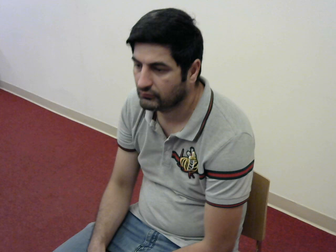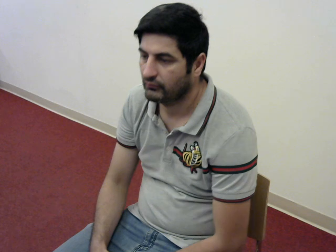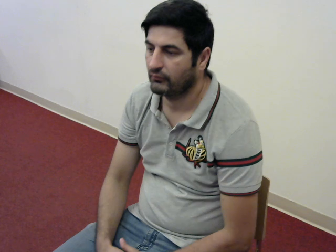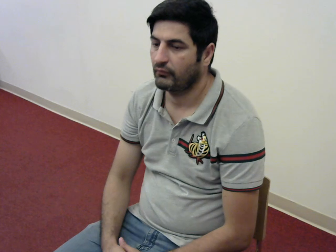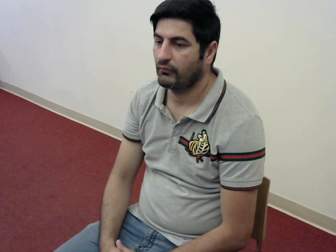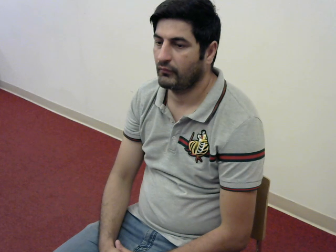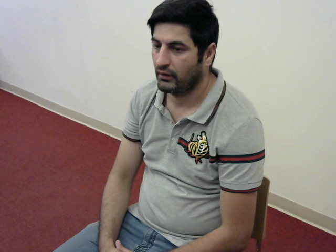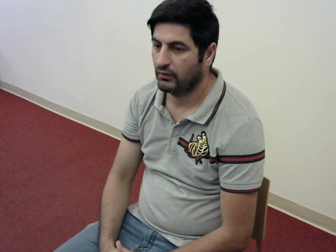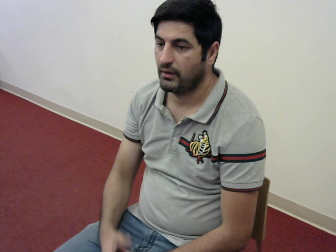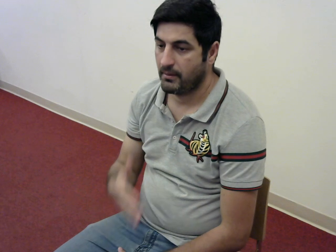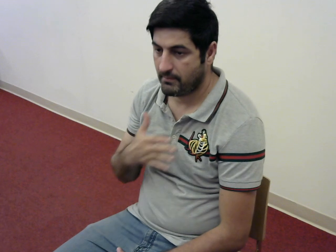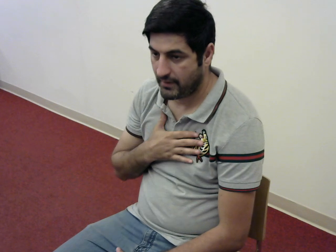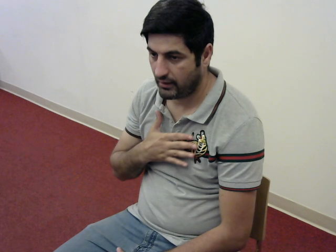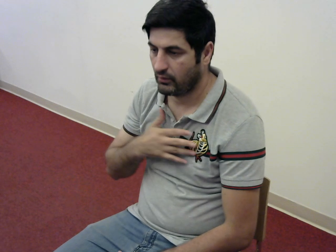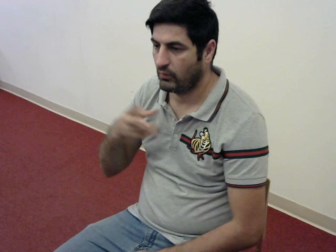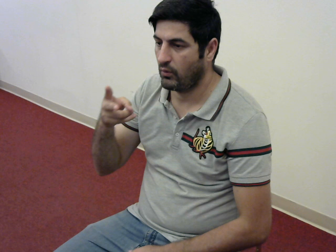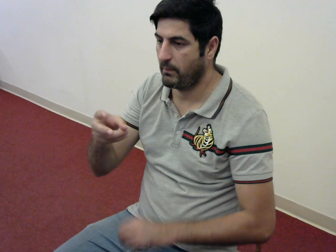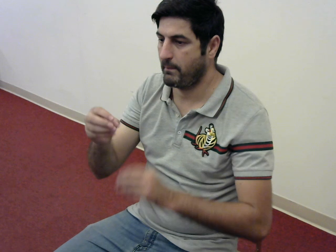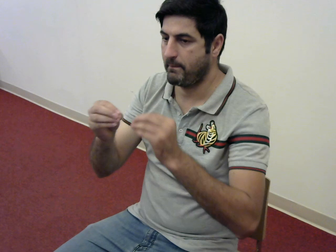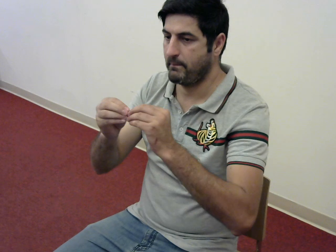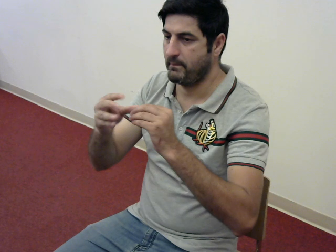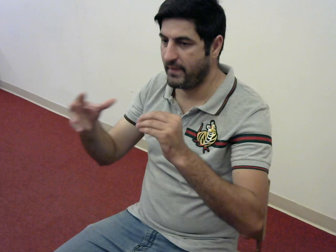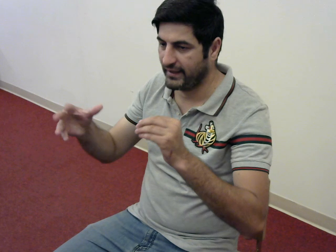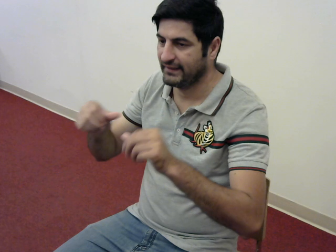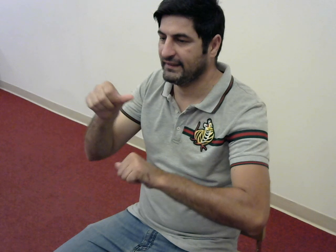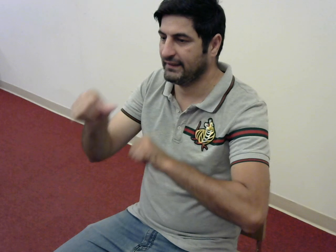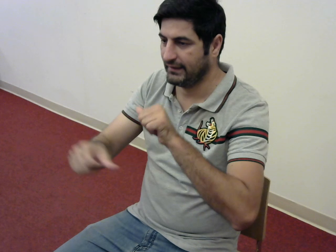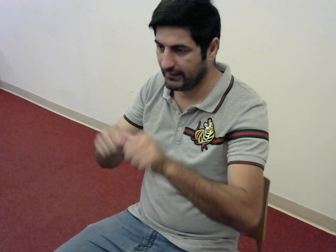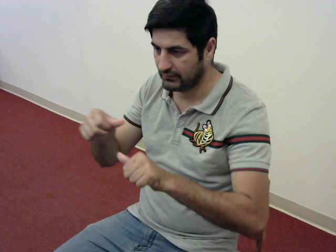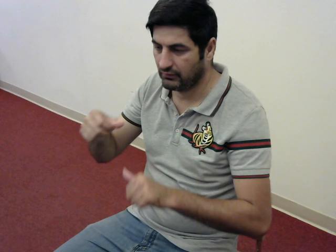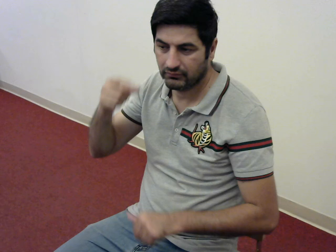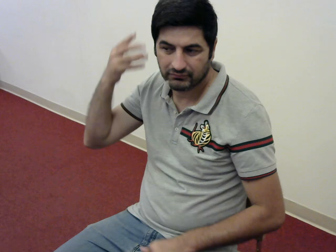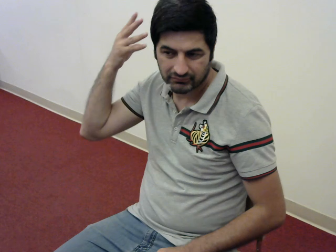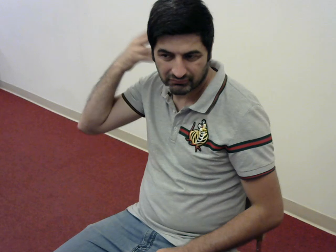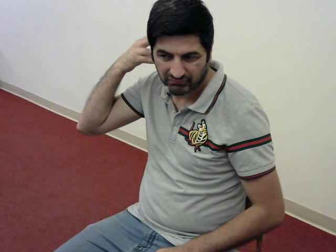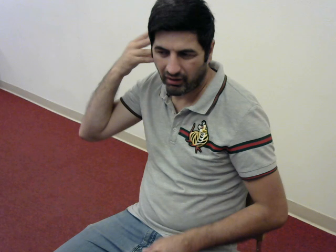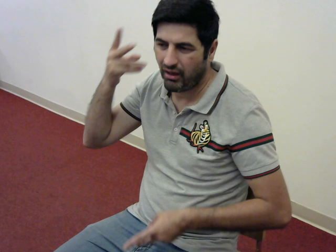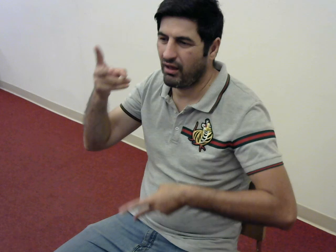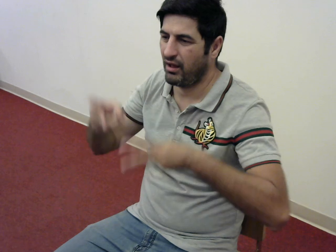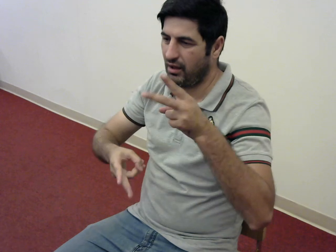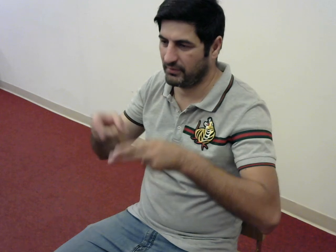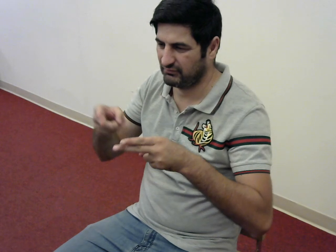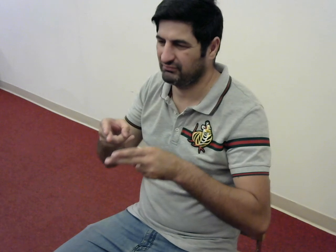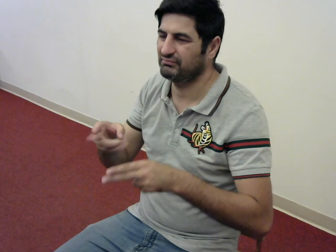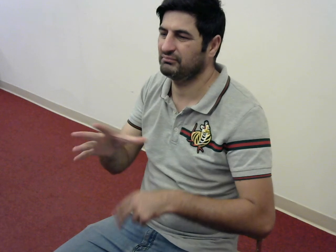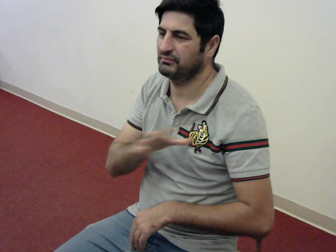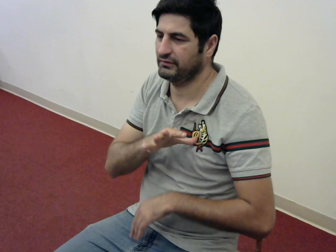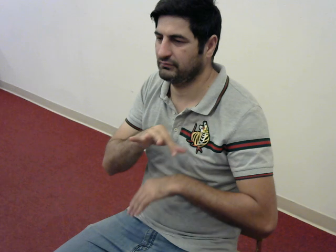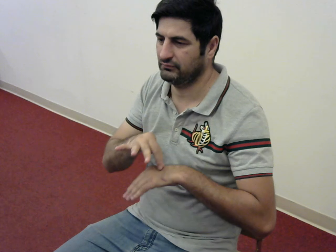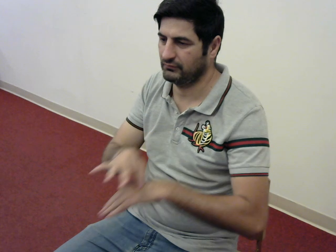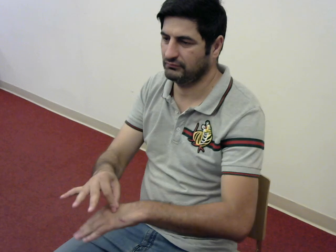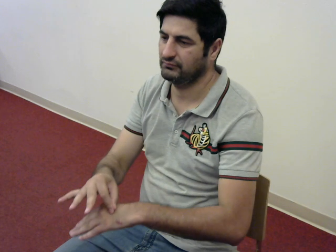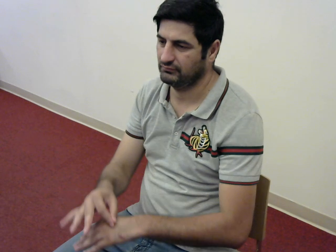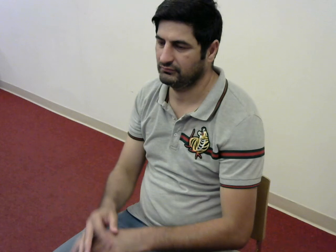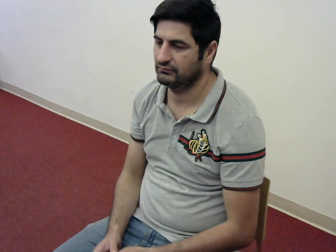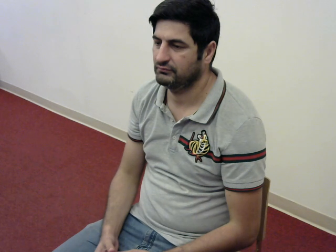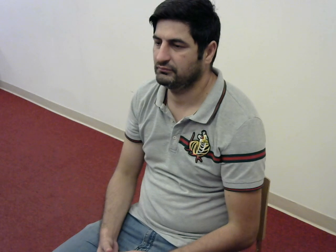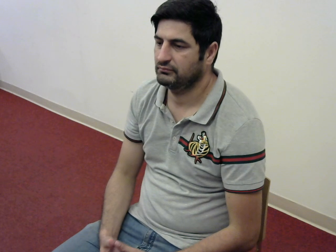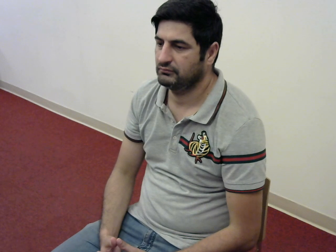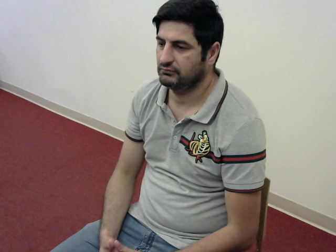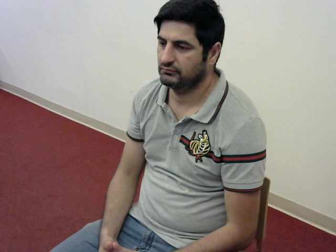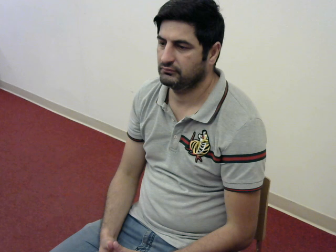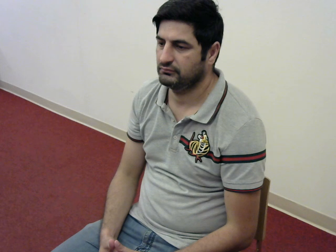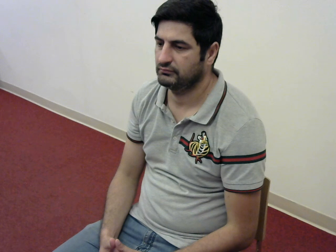Mən 2015-ci ildə koxlear implant əməliyyatı keçirmişəm